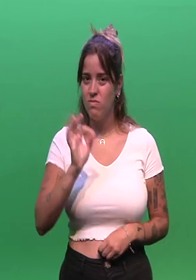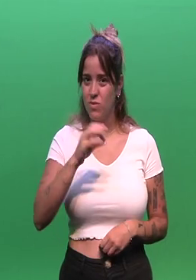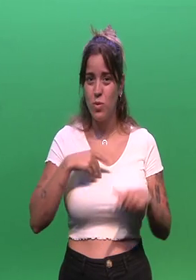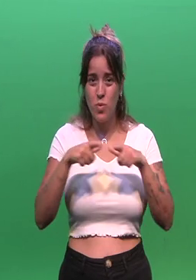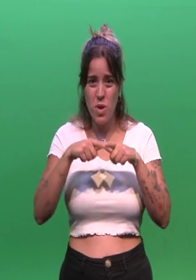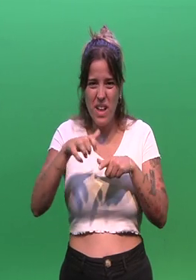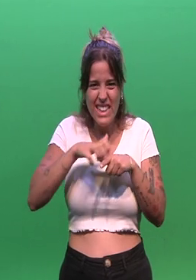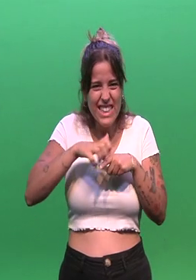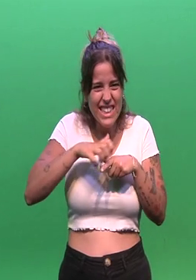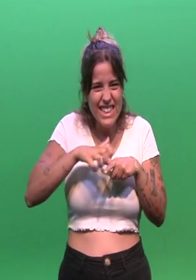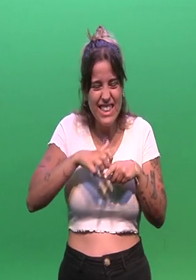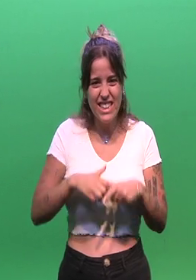Sí, em pica la vagina.